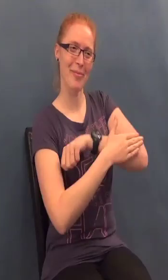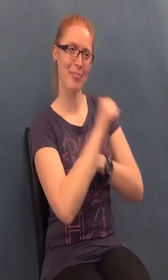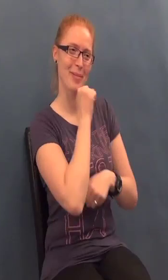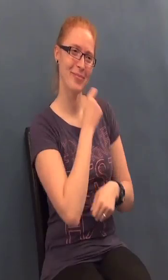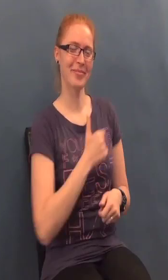Chwali się.